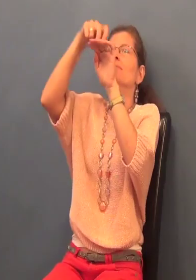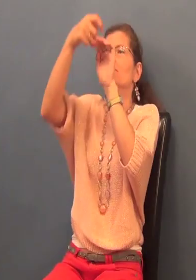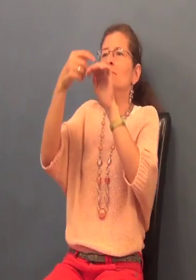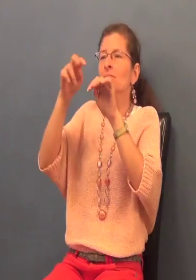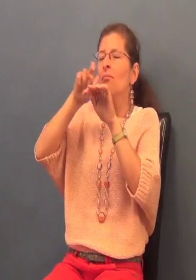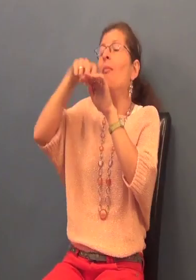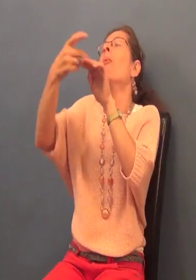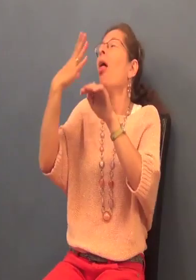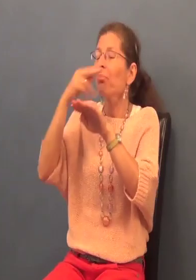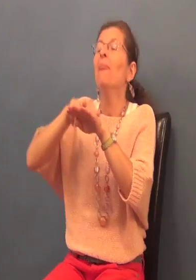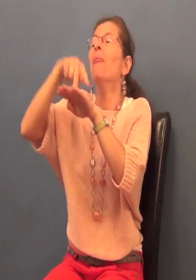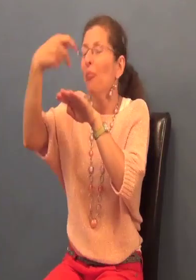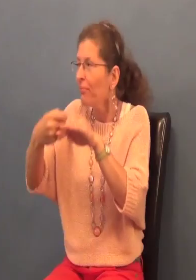Niestety spadł w dół z drugiej strony.